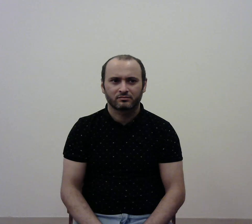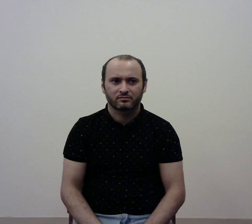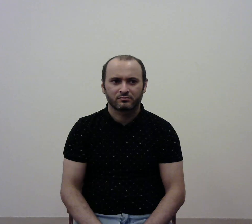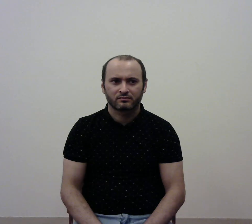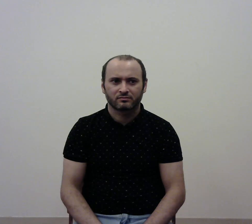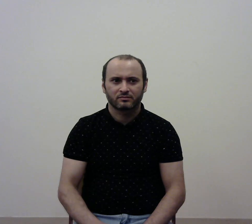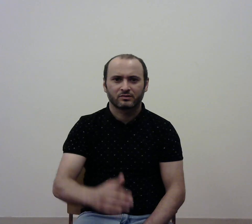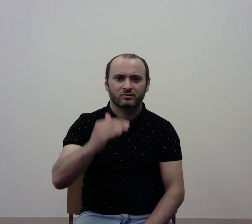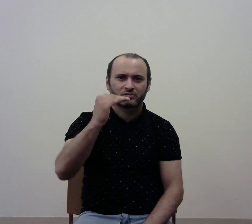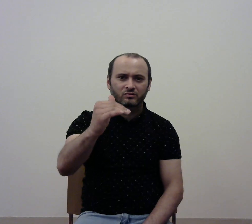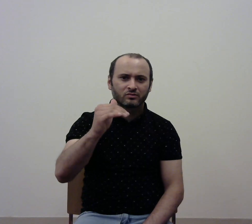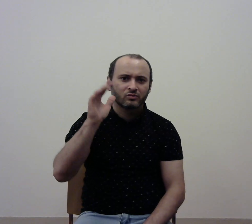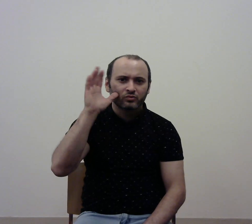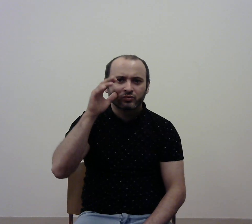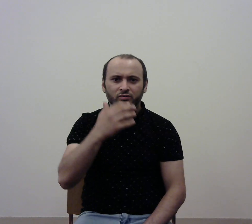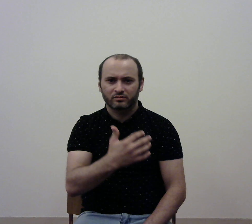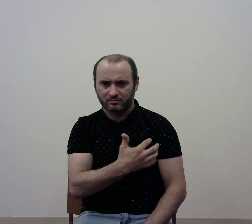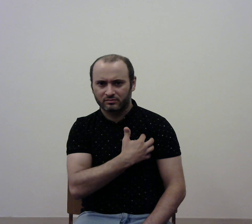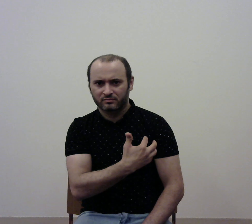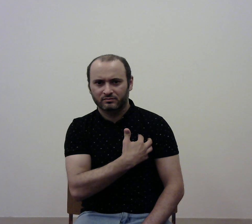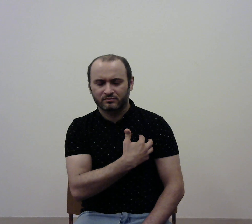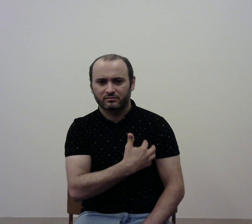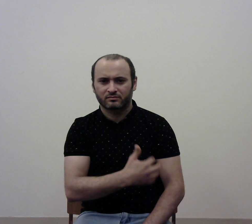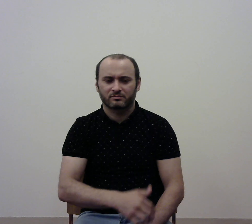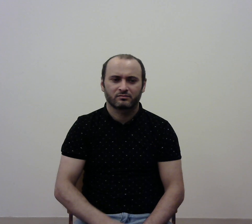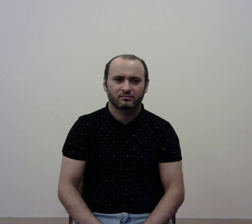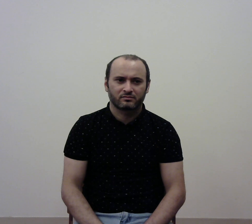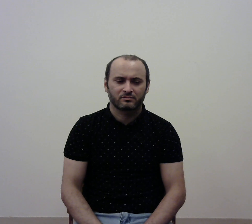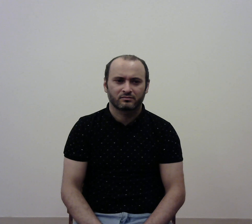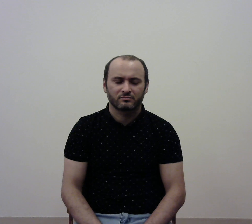Siz su istəyirsiniz?